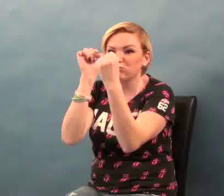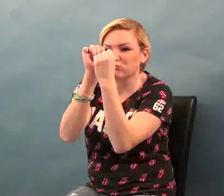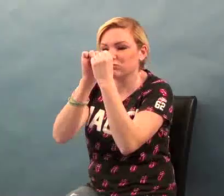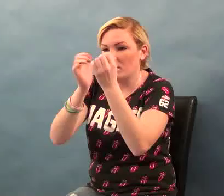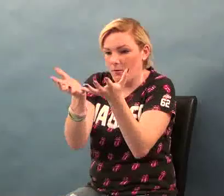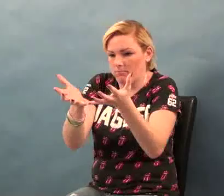Może.